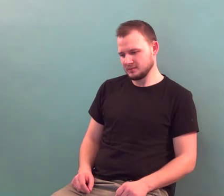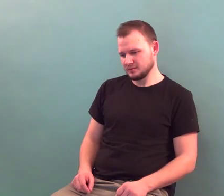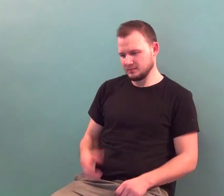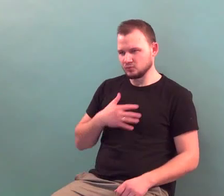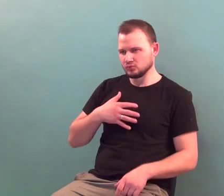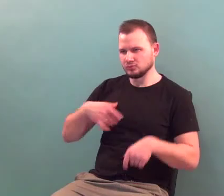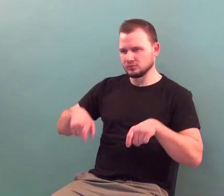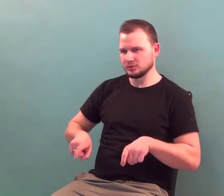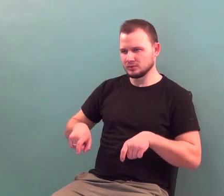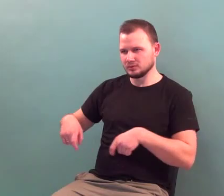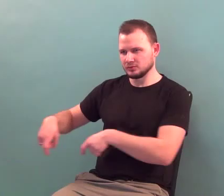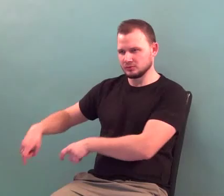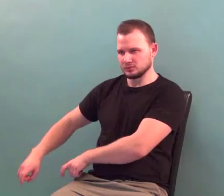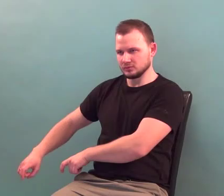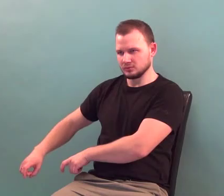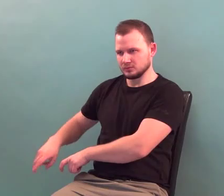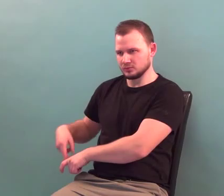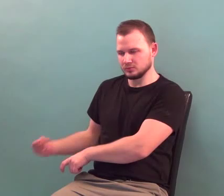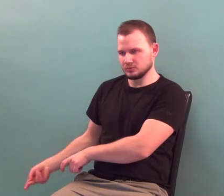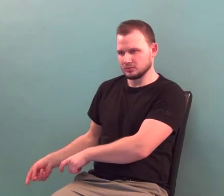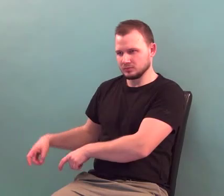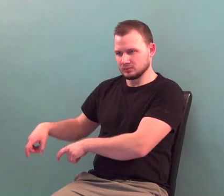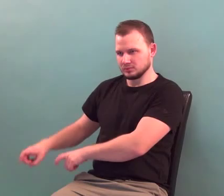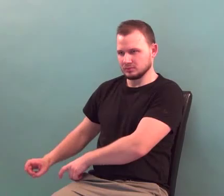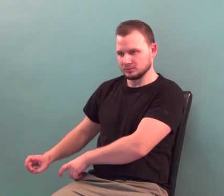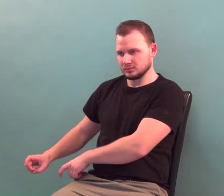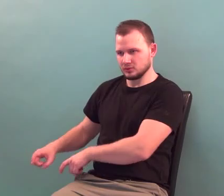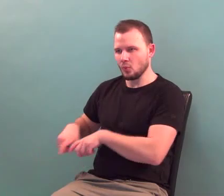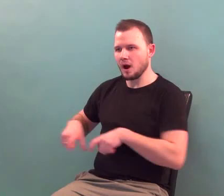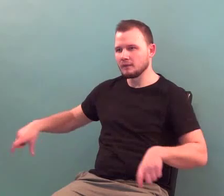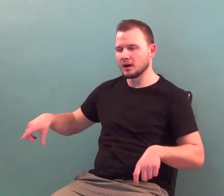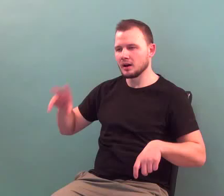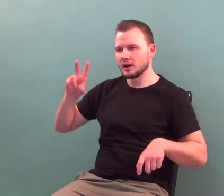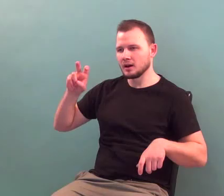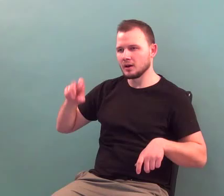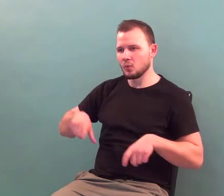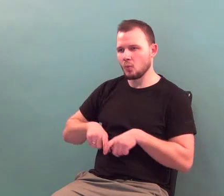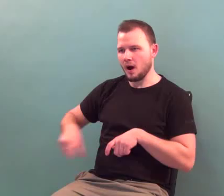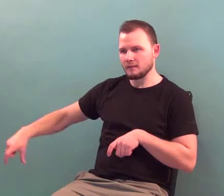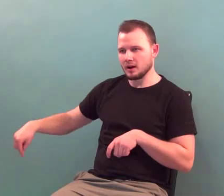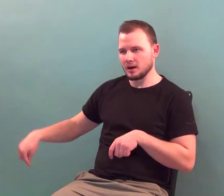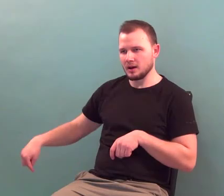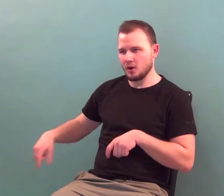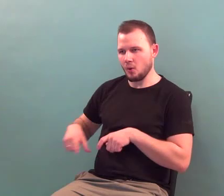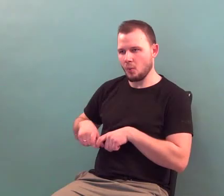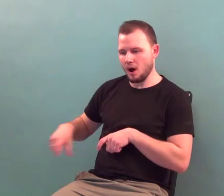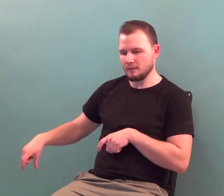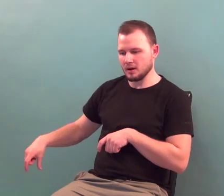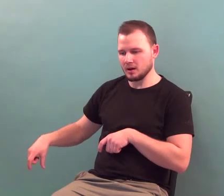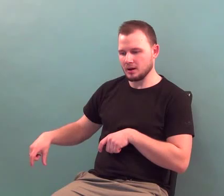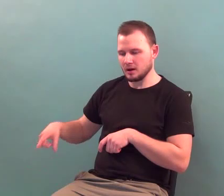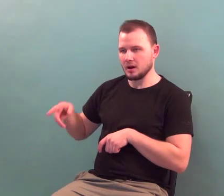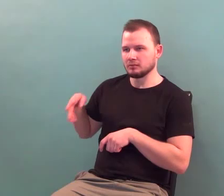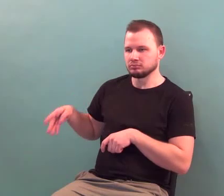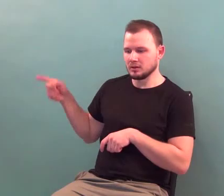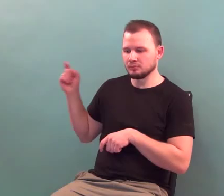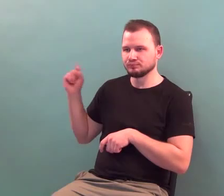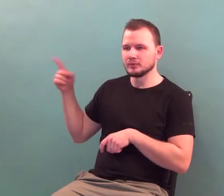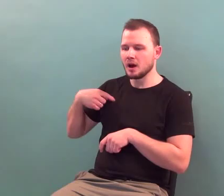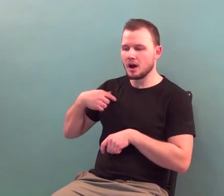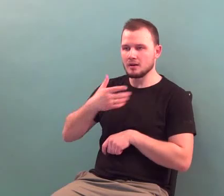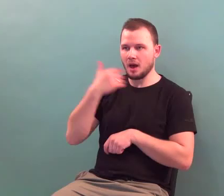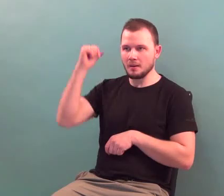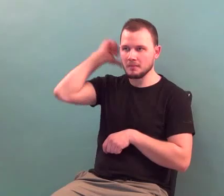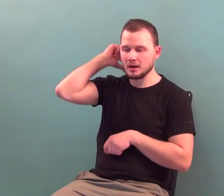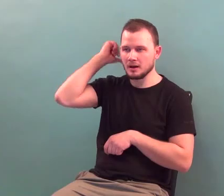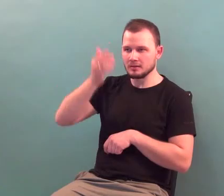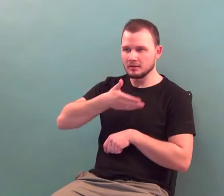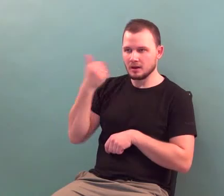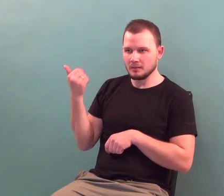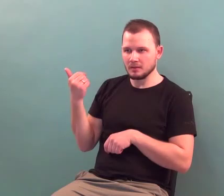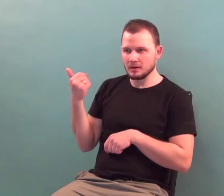Mnie się wydaje, że ktoś siedzi obok ławki i piłuje, a z tyłu czegoś nie ma.